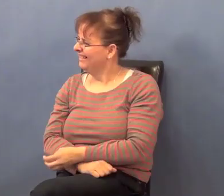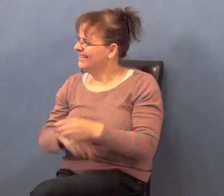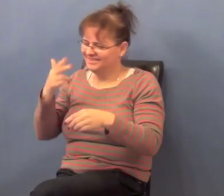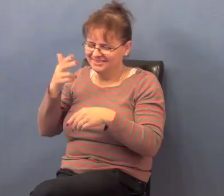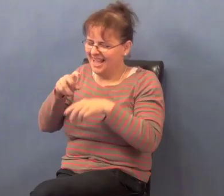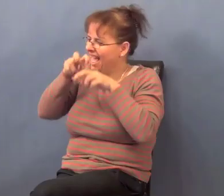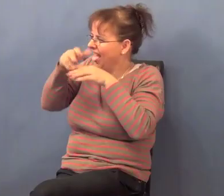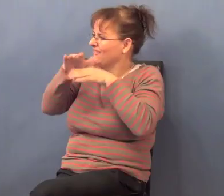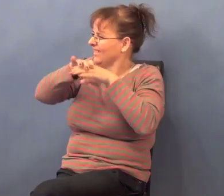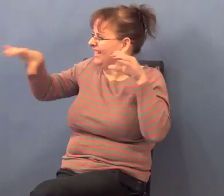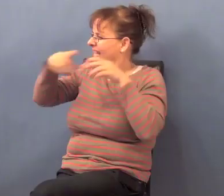Ukryły się w pniu.